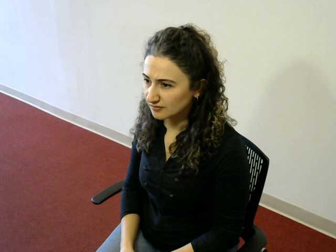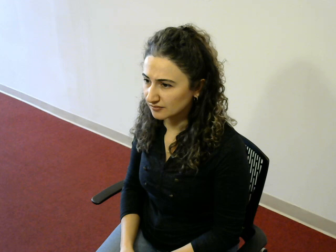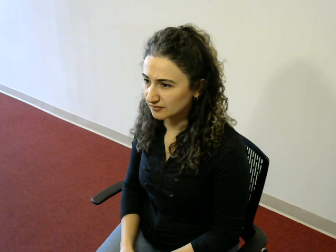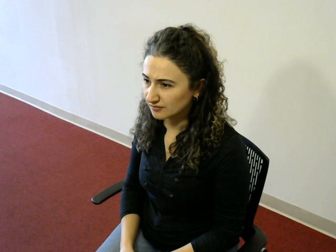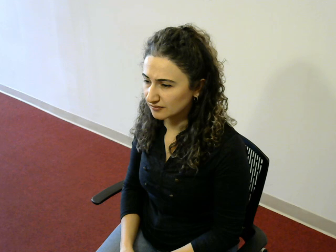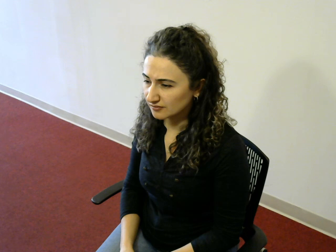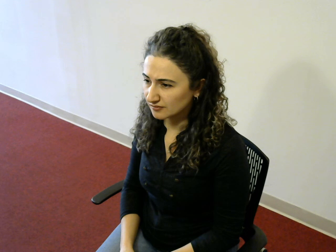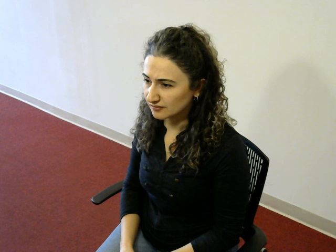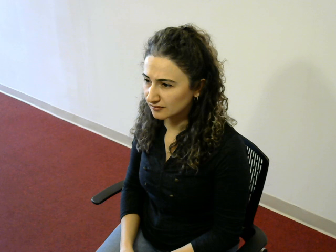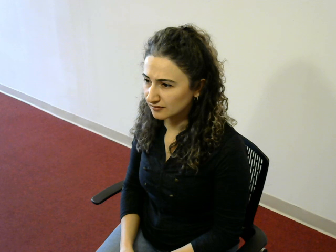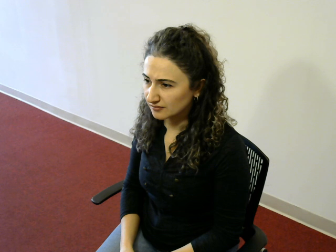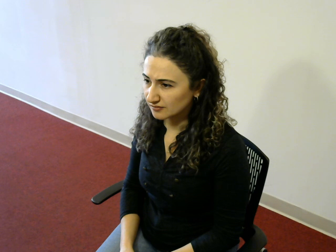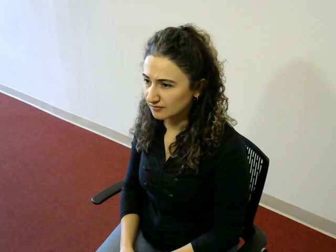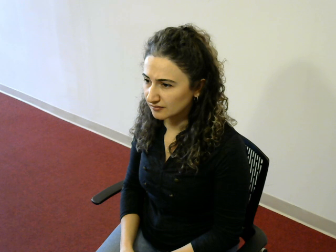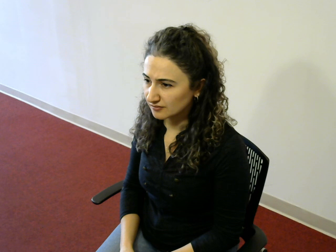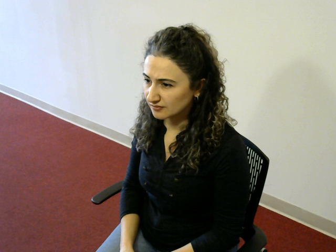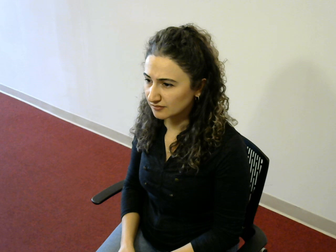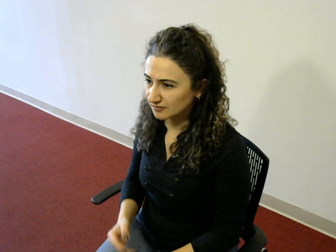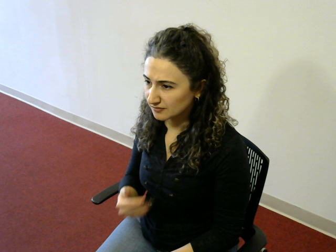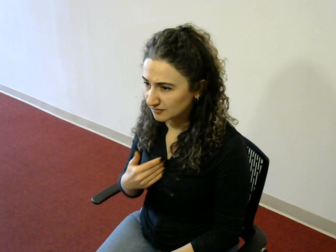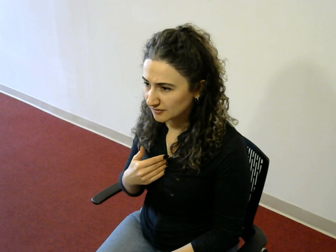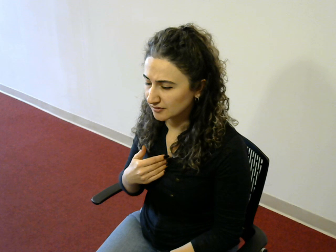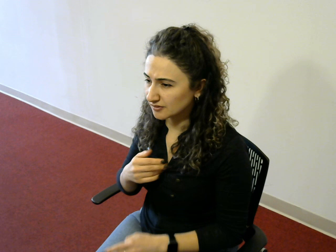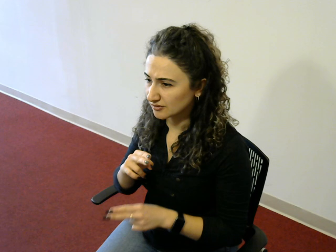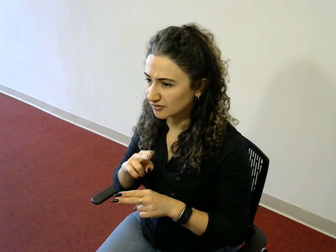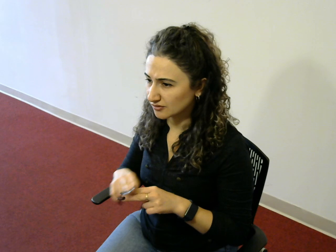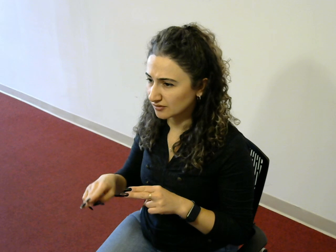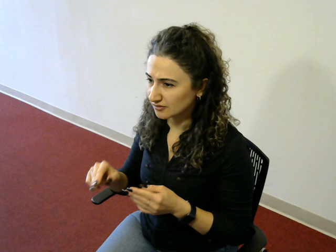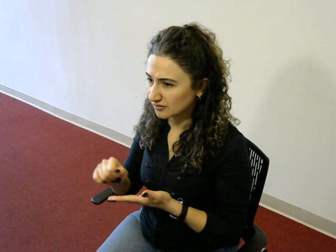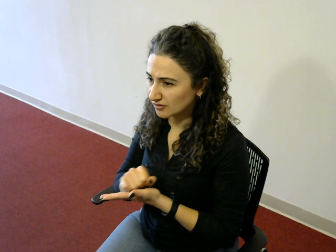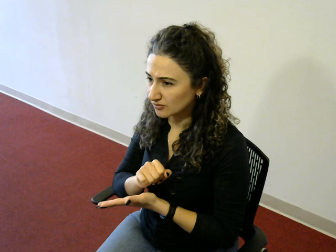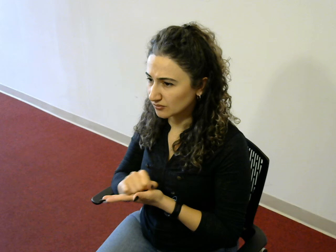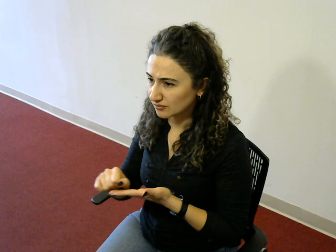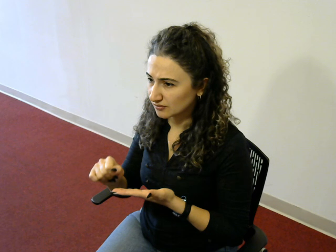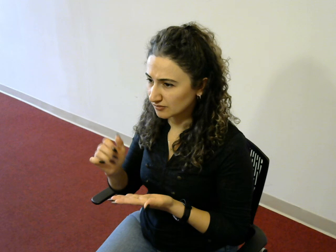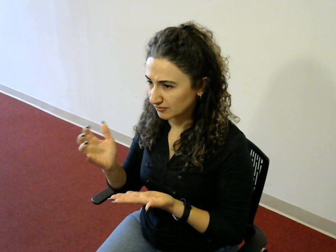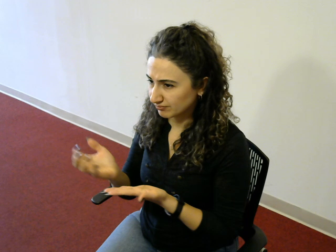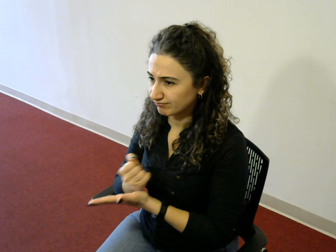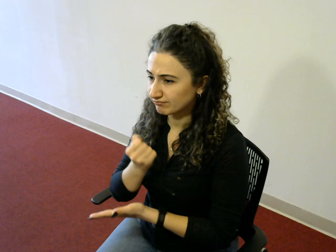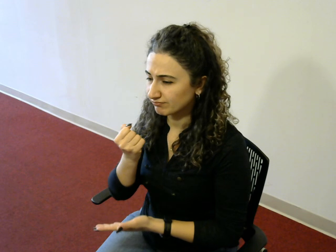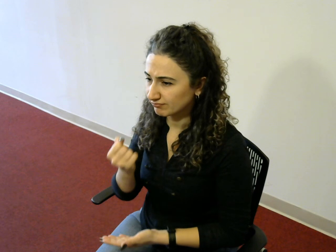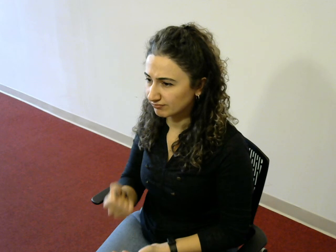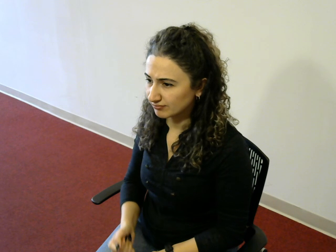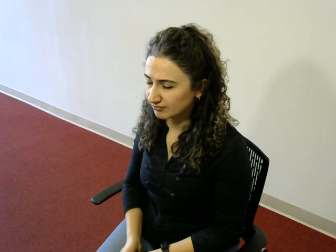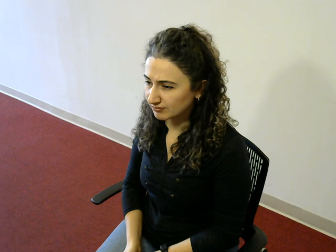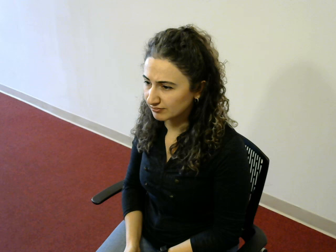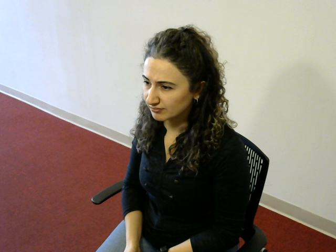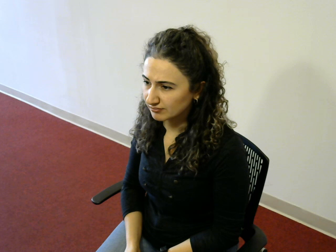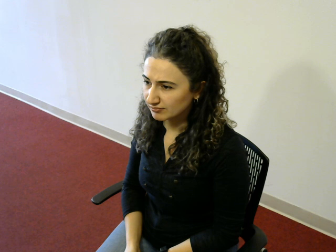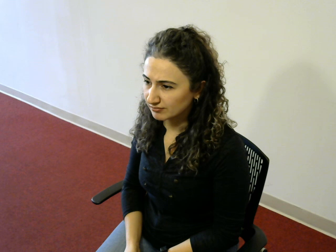Mən itirdiyim sənədi tapmışam